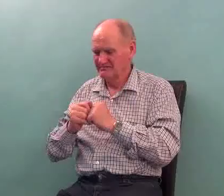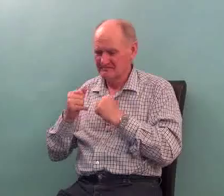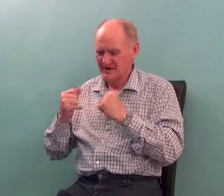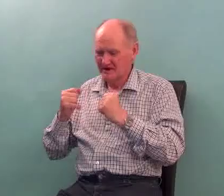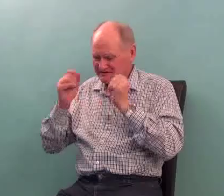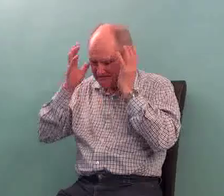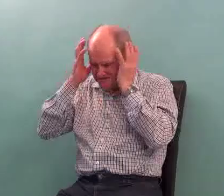Mocny mróz.